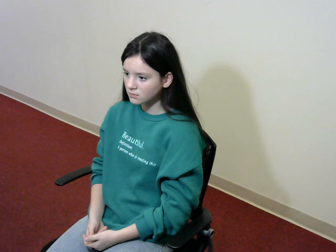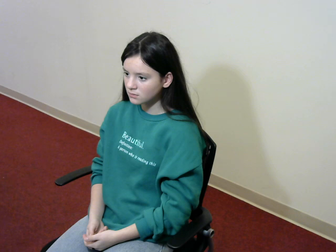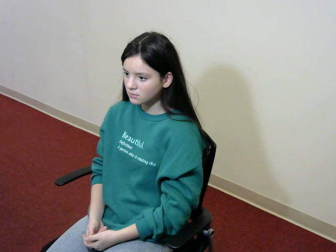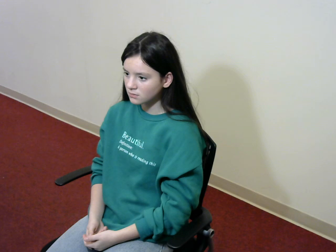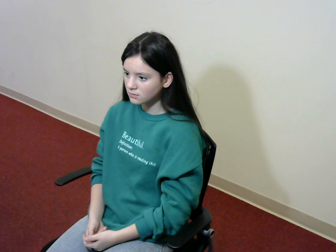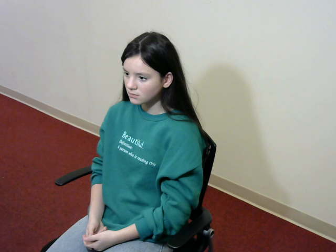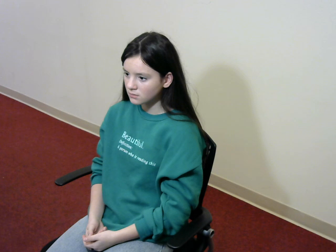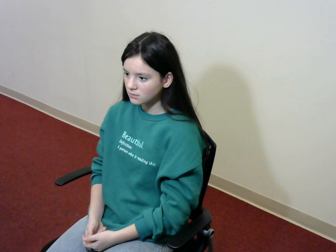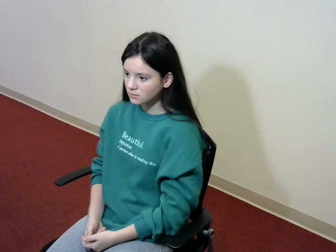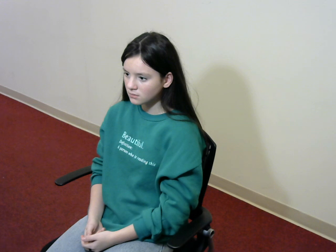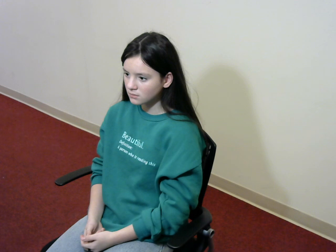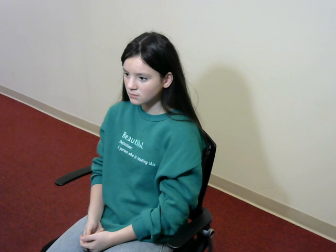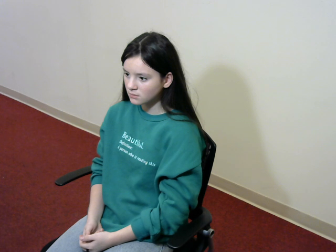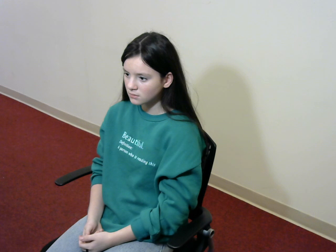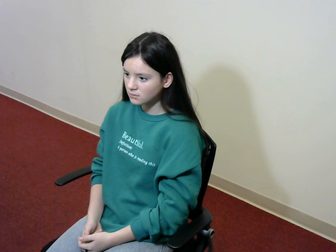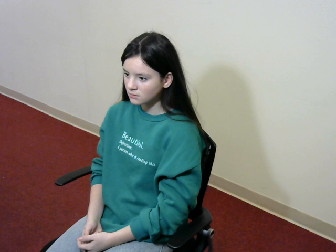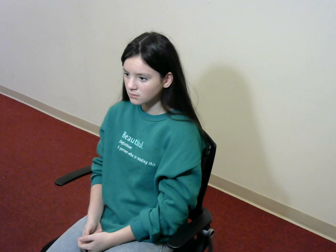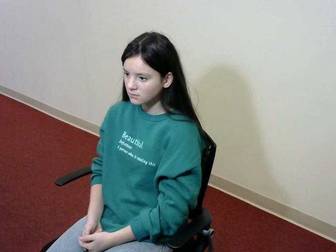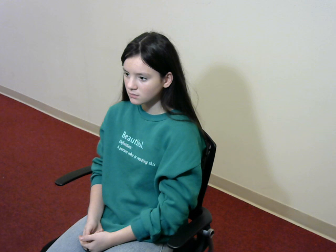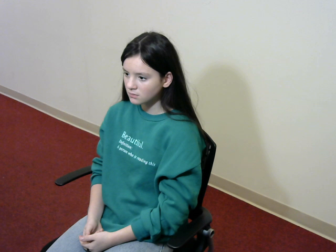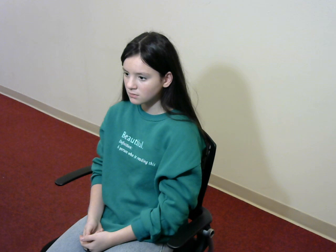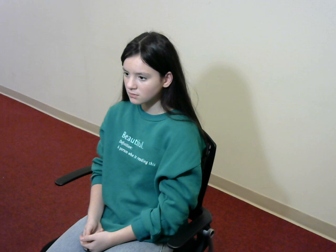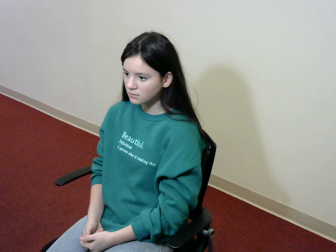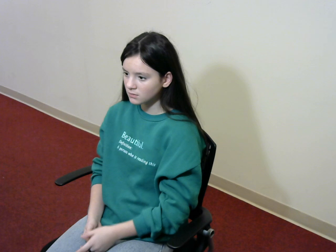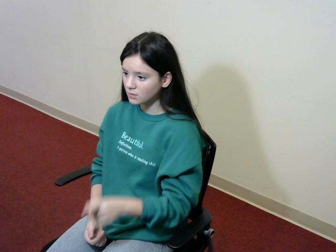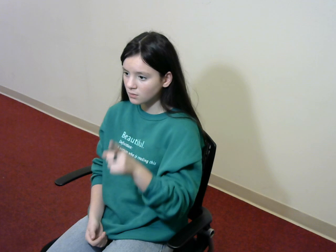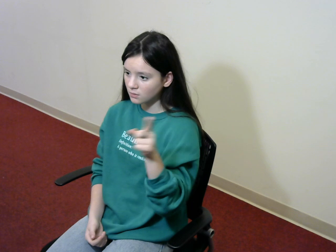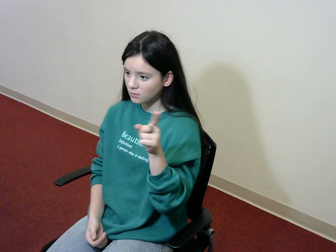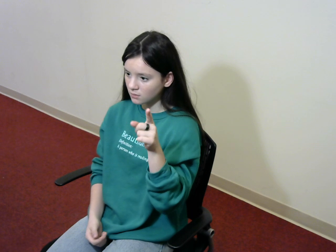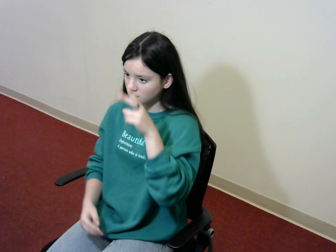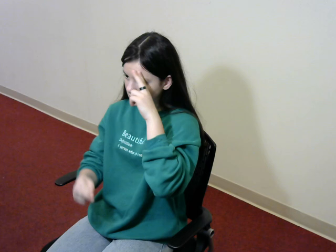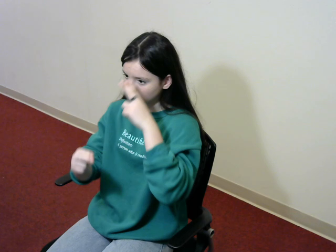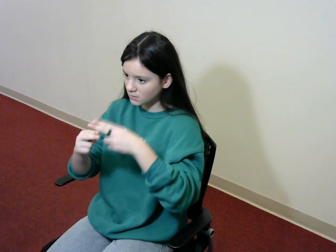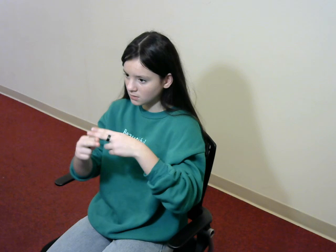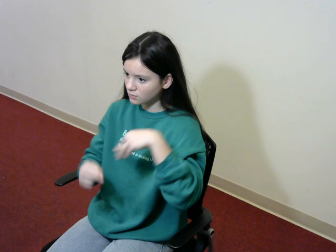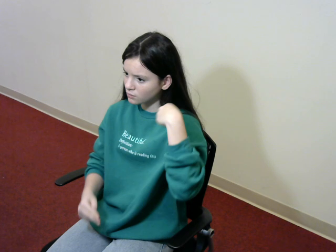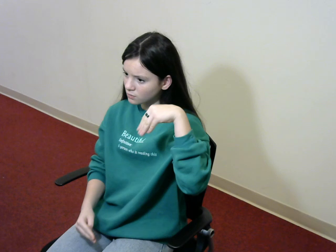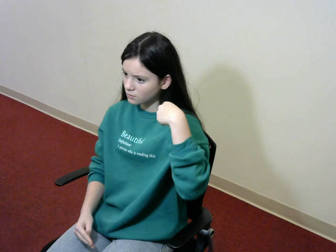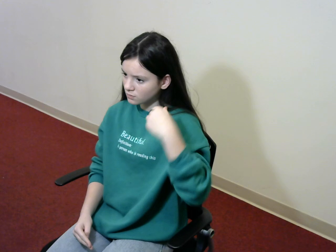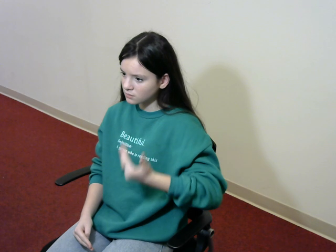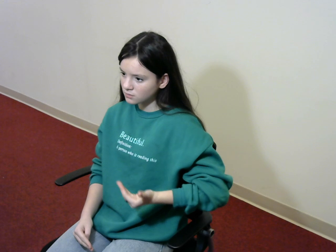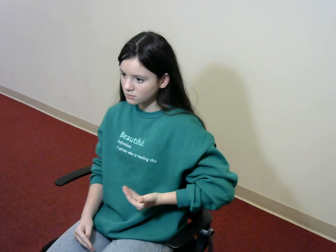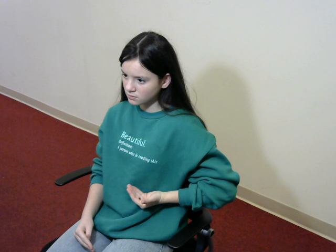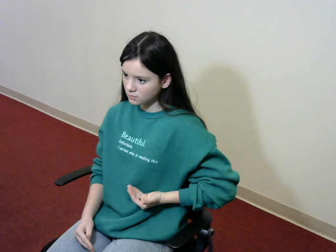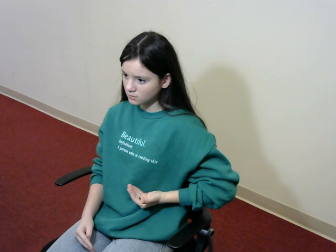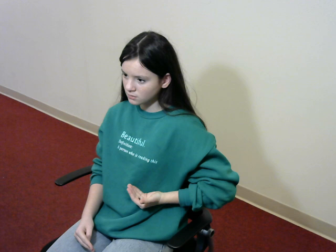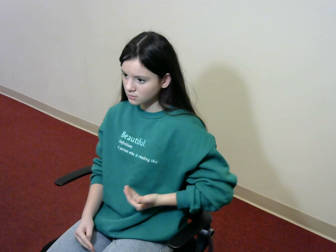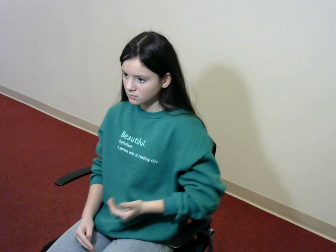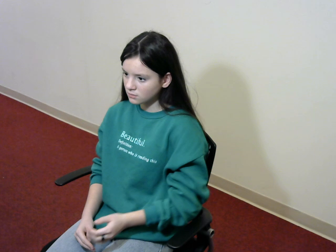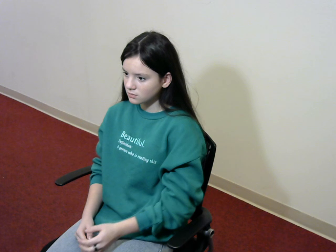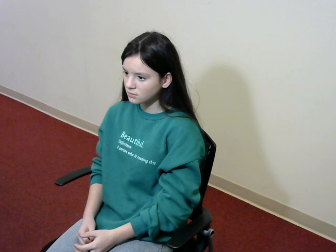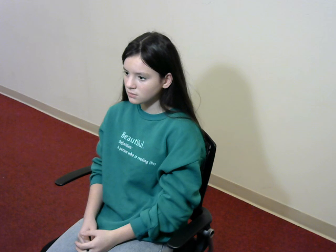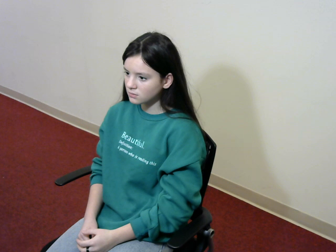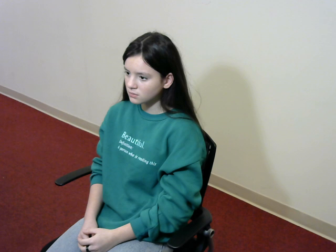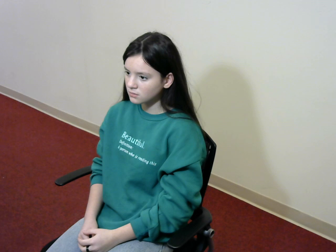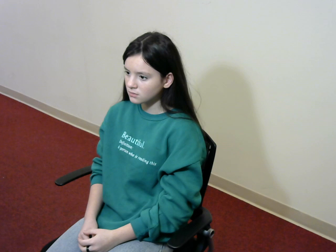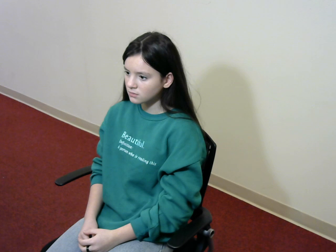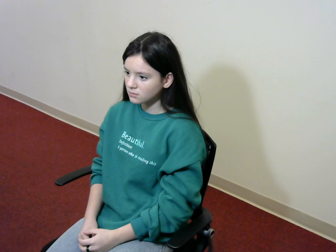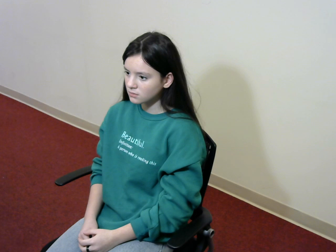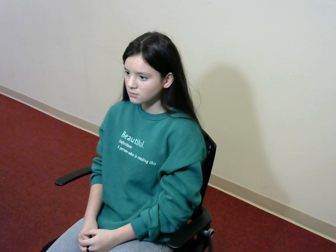Onun qardaşı Türkiyədə yaşayır